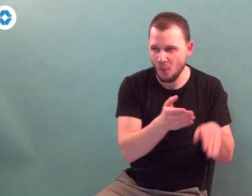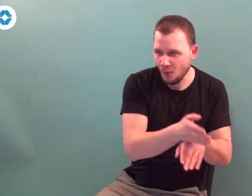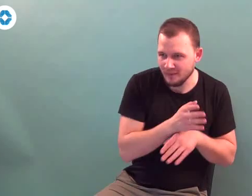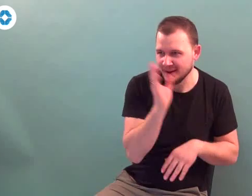Szuka.